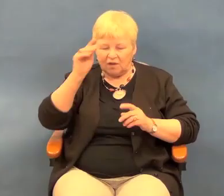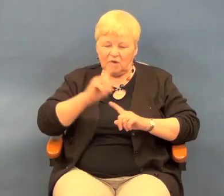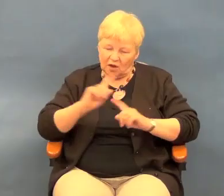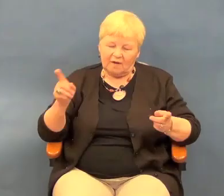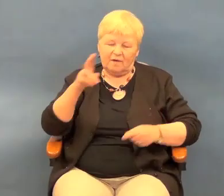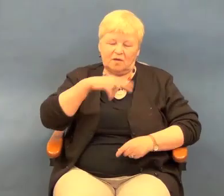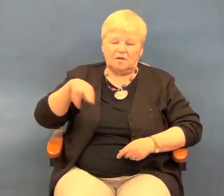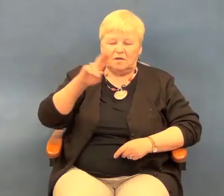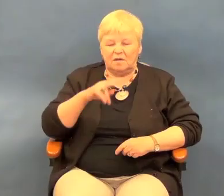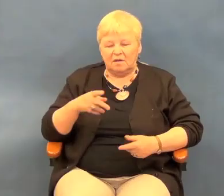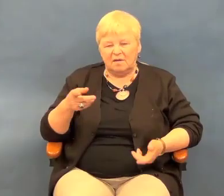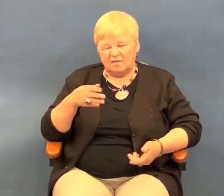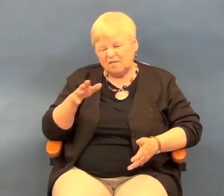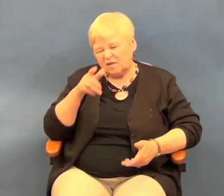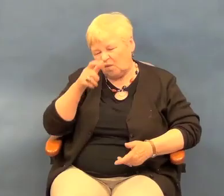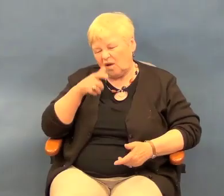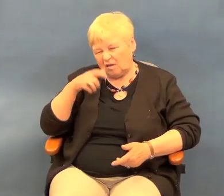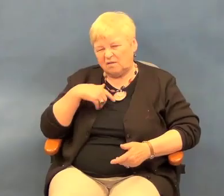Ten znak uprzedza, że nie wolno tego robić.